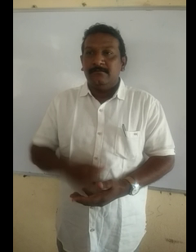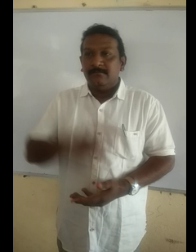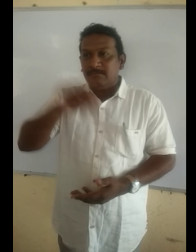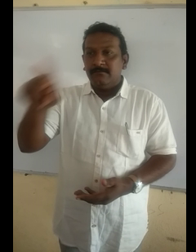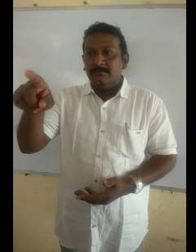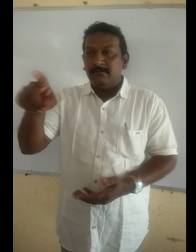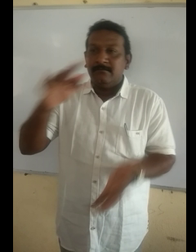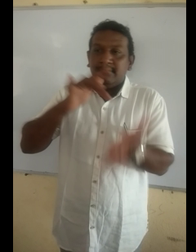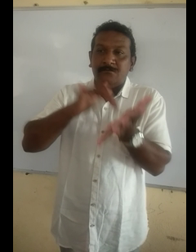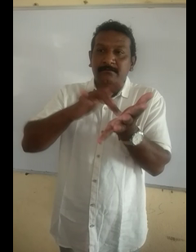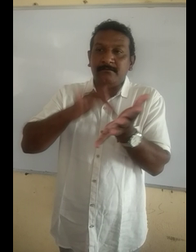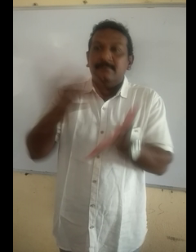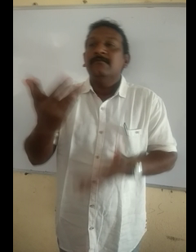where are you from